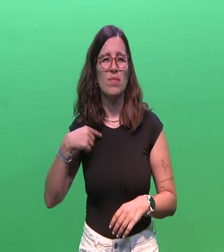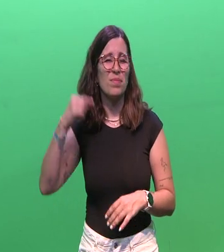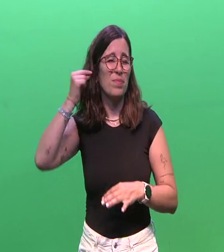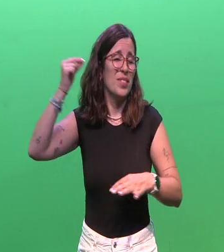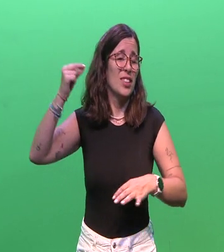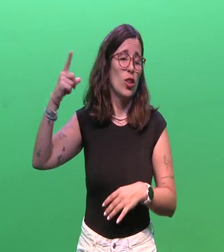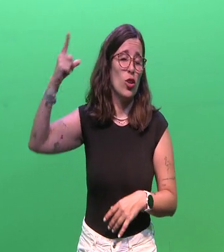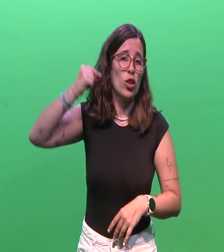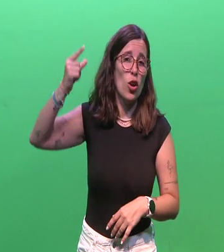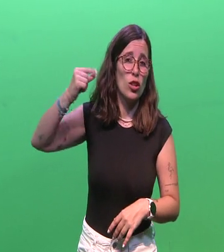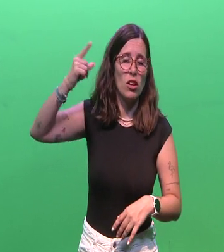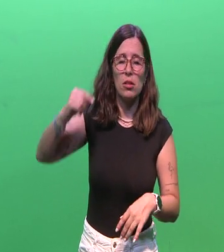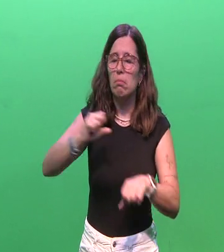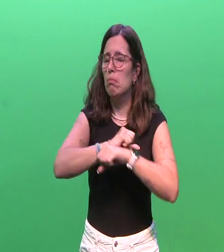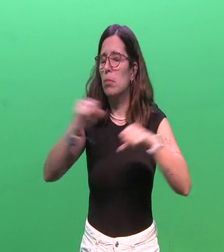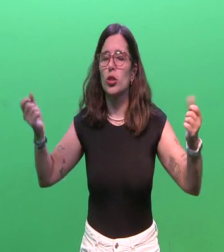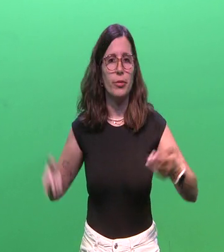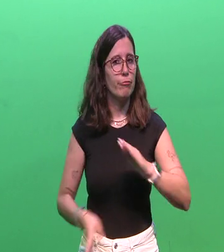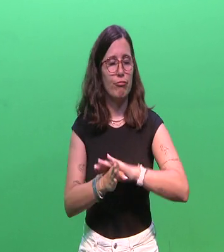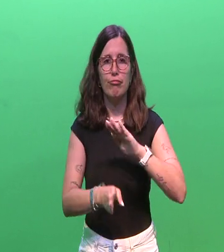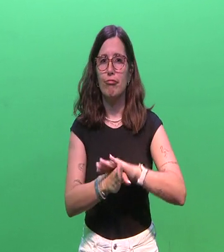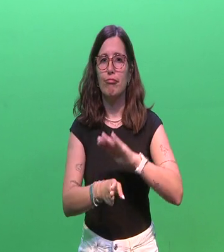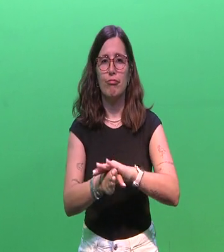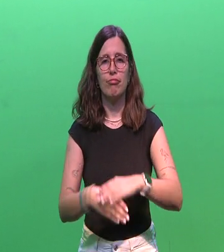Sento xiulets i em poso gotes, però és impossible, encara els sento.